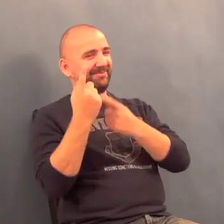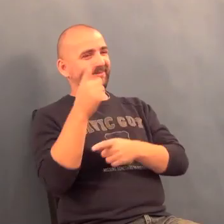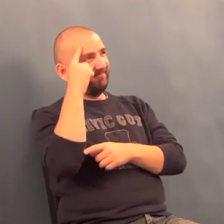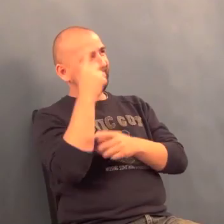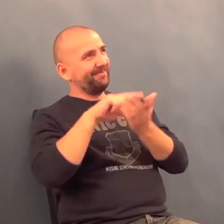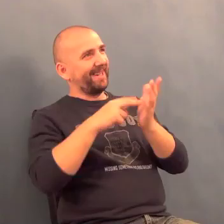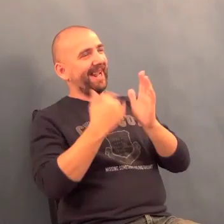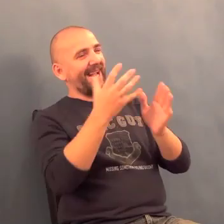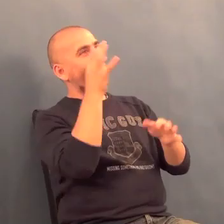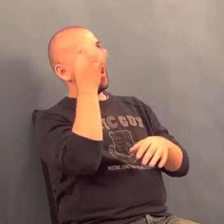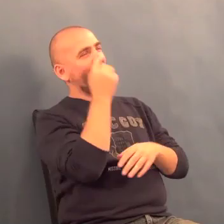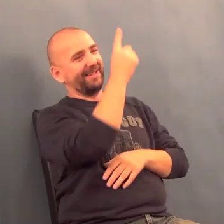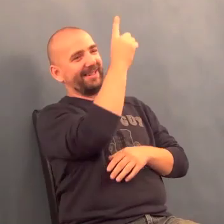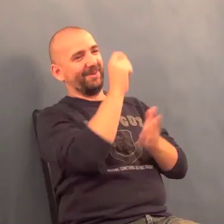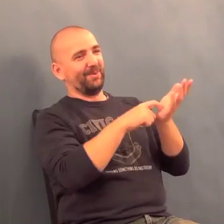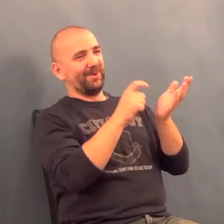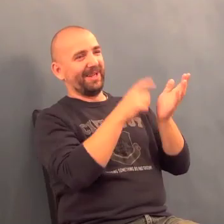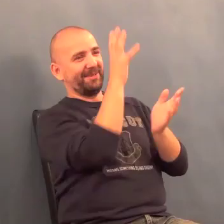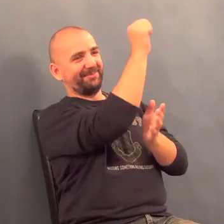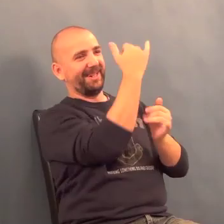Kolejny raz kot myśli i planuje jak złapać kurę.